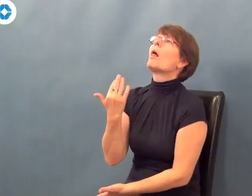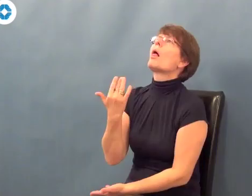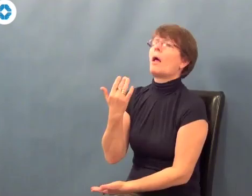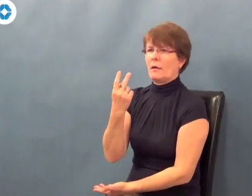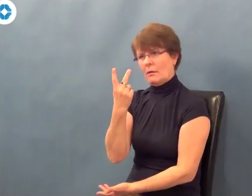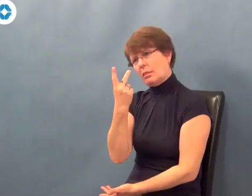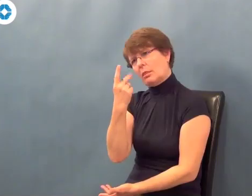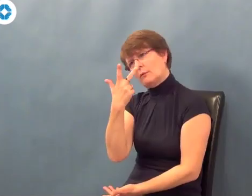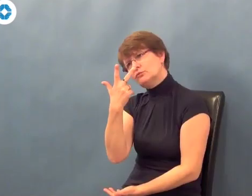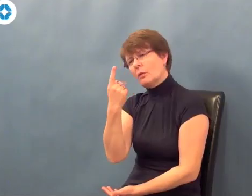Dwa, jeden, trzy, jeden, dwa?